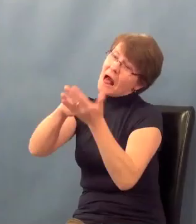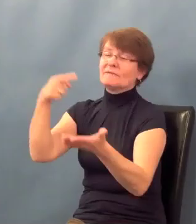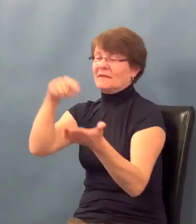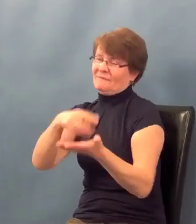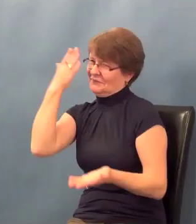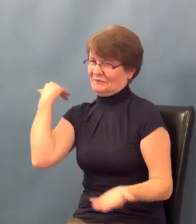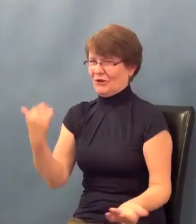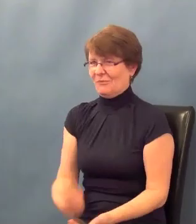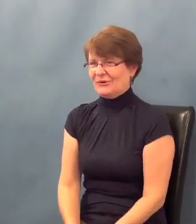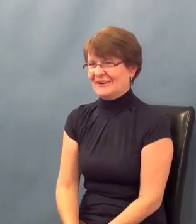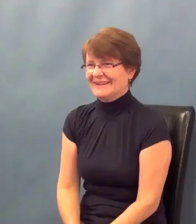Trafił czy nie trafił - nie wiem.